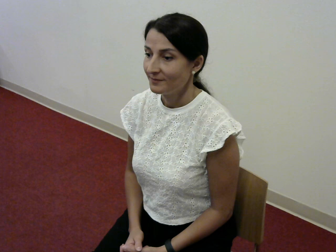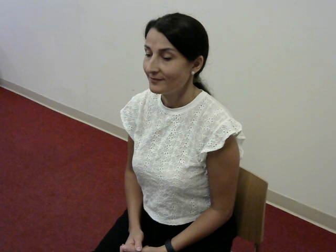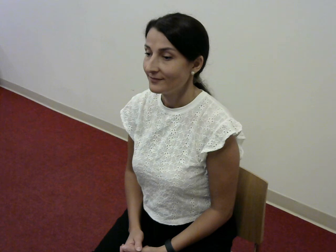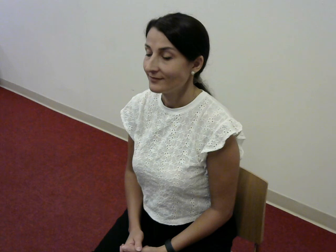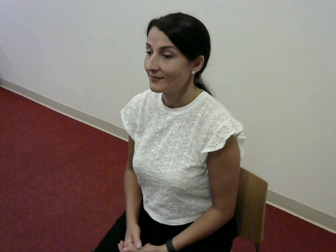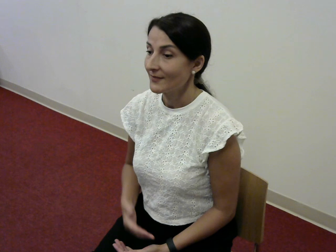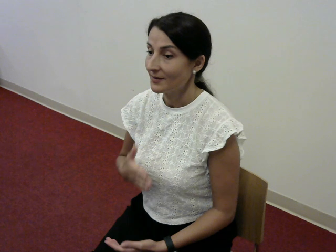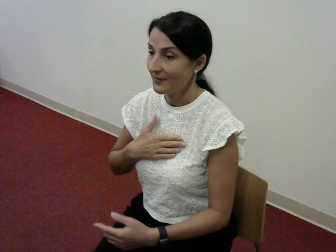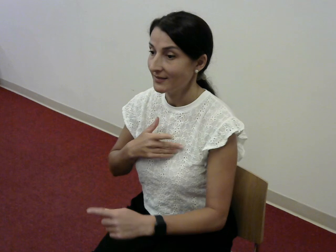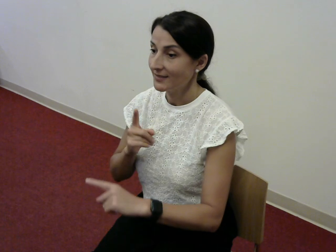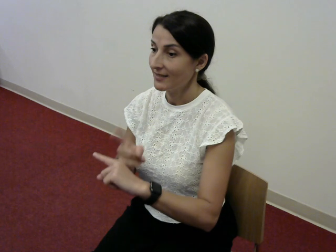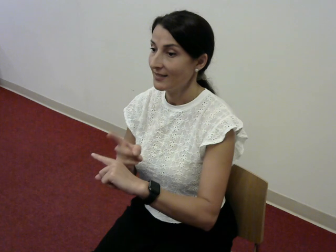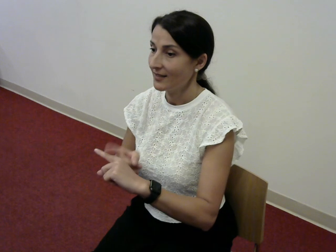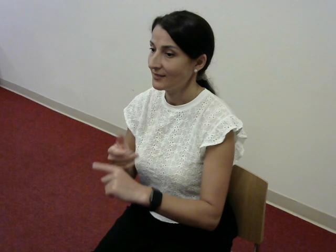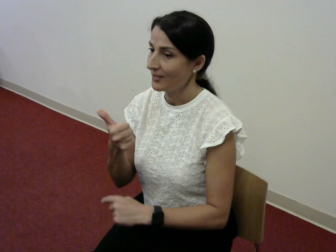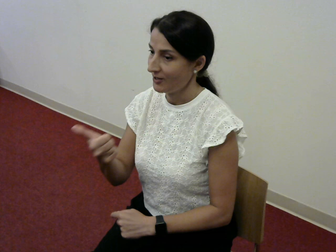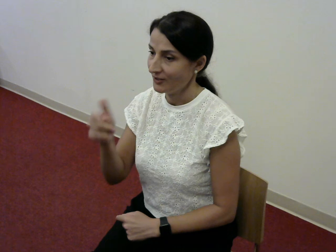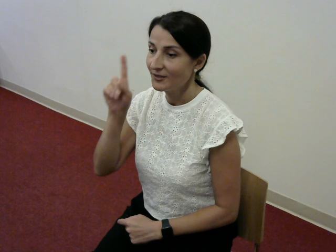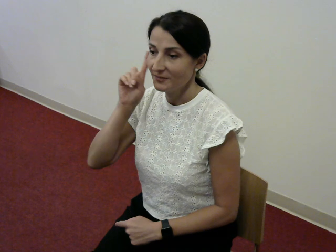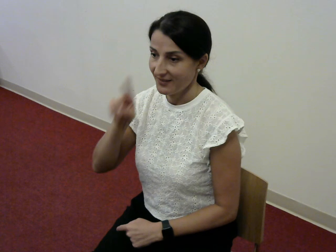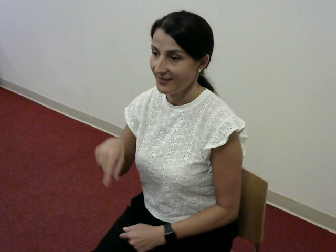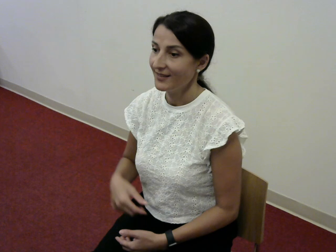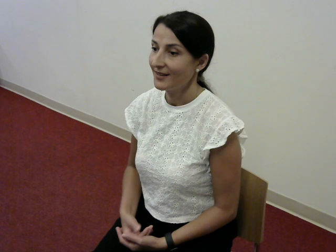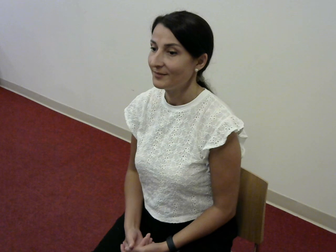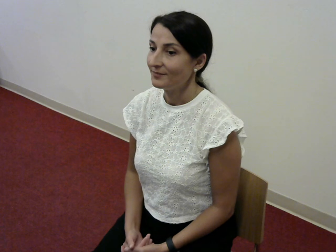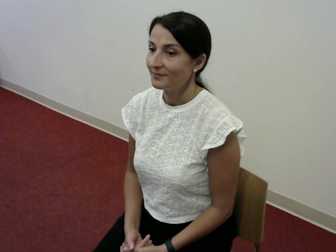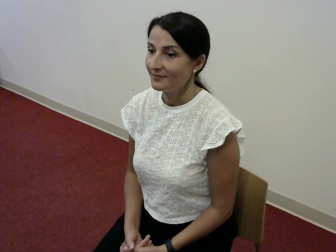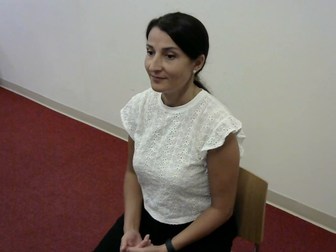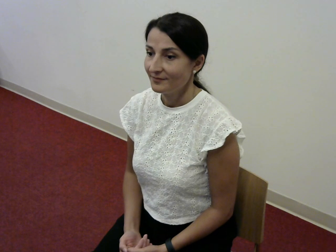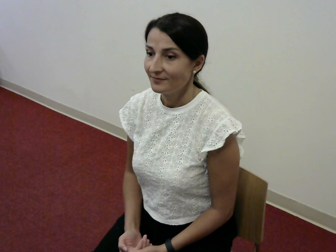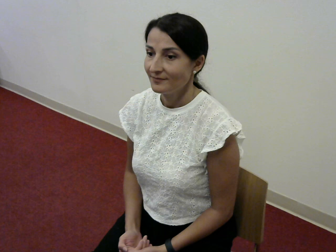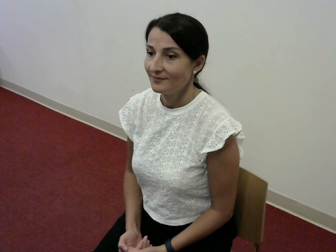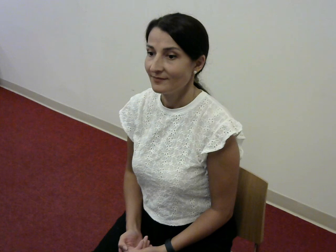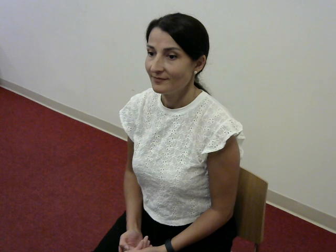Mən riyaziyyatı yaxşı bilirəm